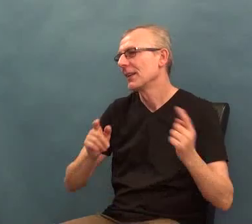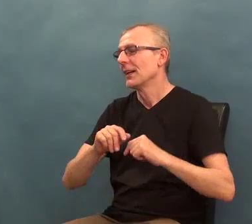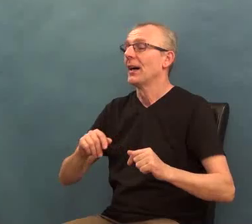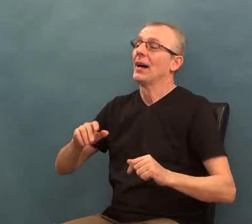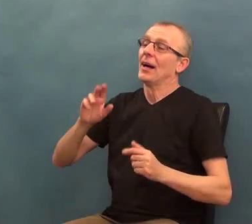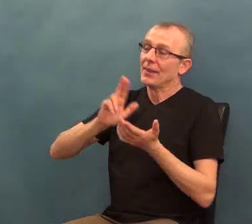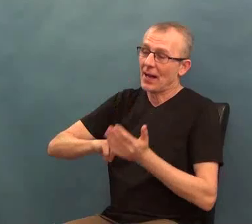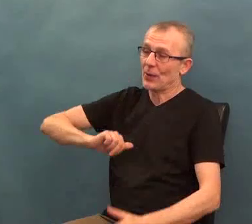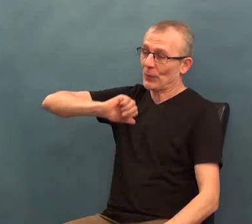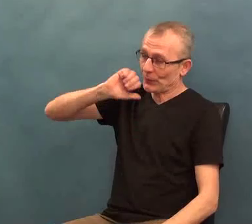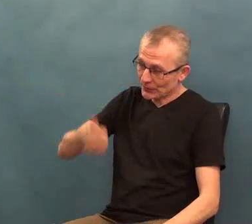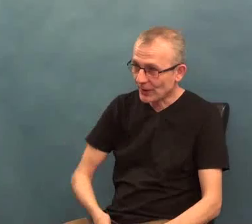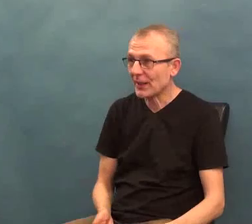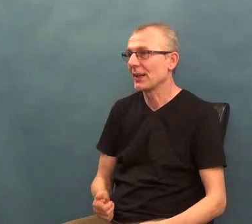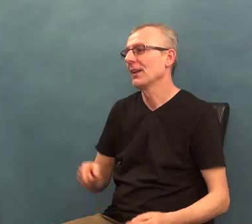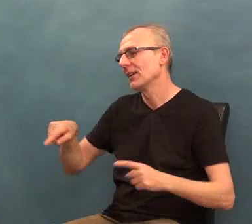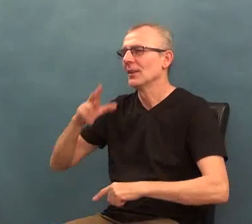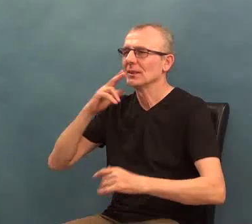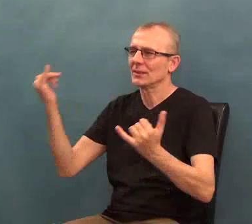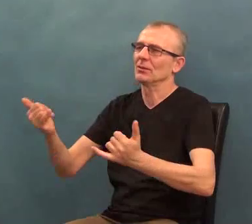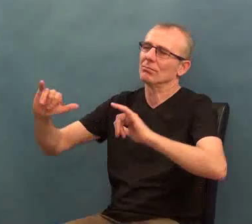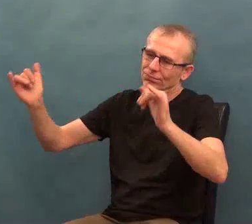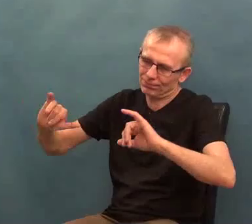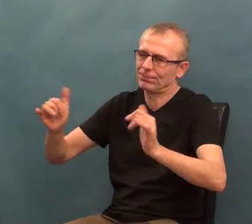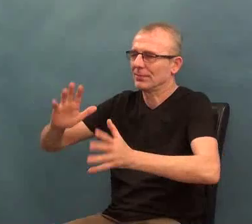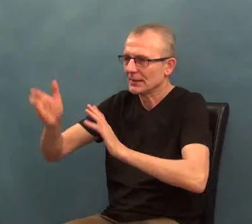Następnego dnia Głusi znowu mieli imprezę, migali.